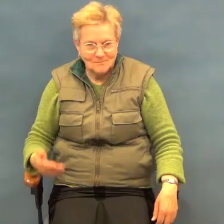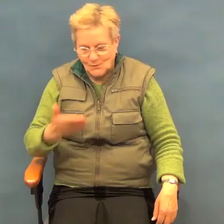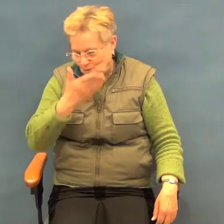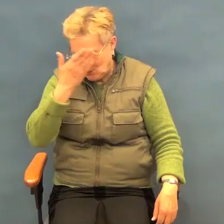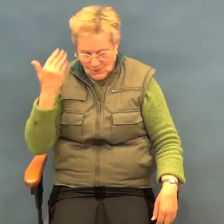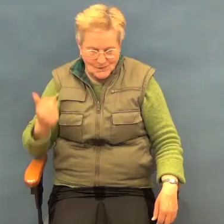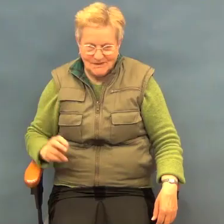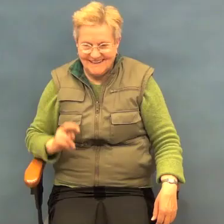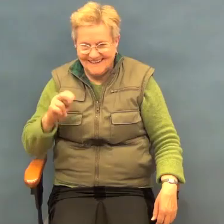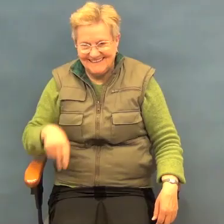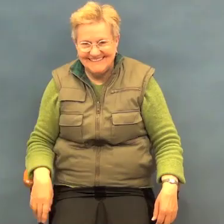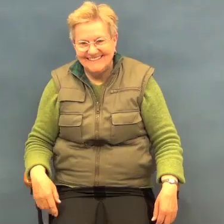Nie umie wejść.